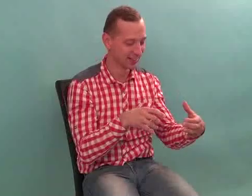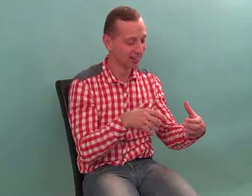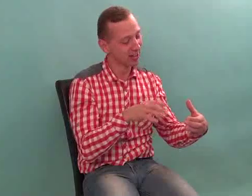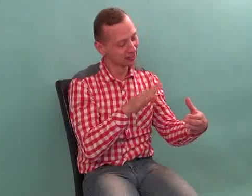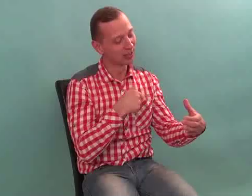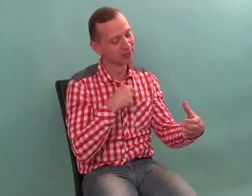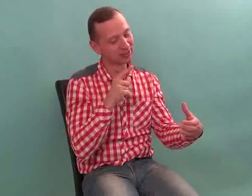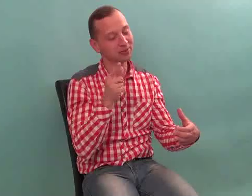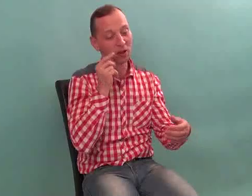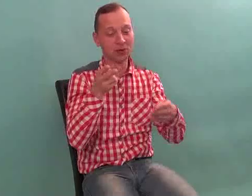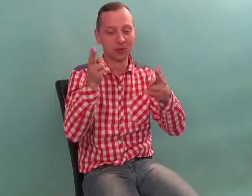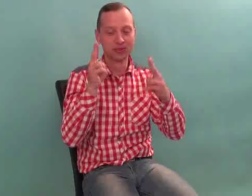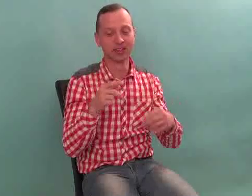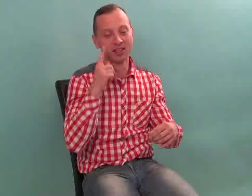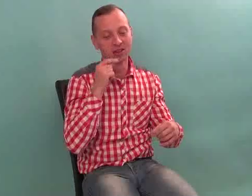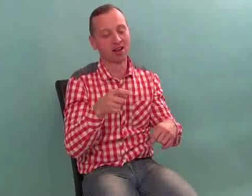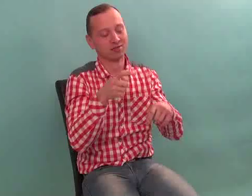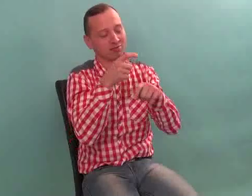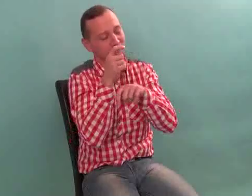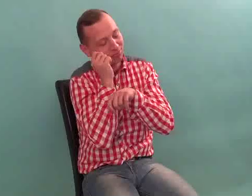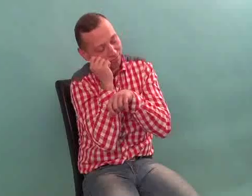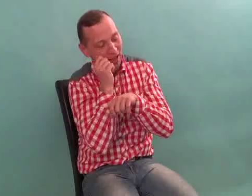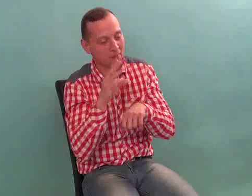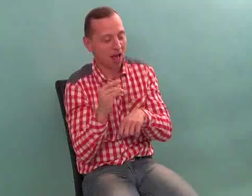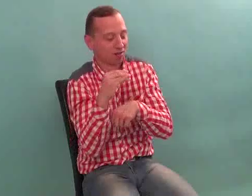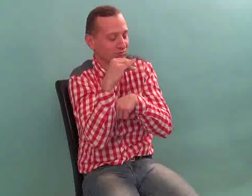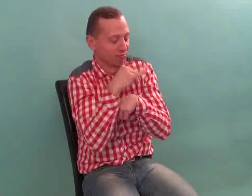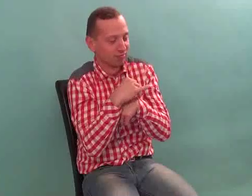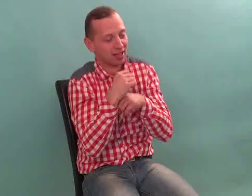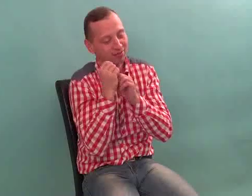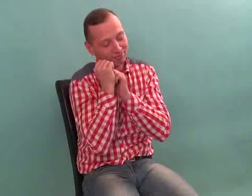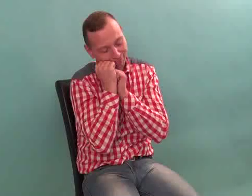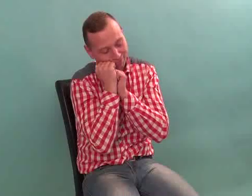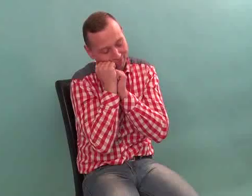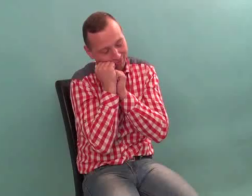Chłopak położył się do łóżka, obok ułożył się pies i zasnęli.